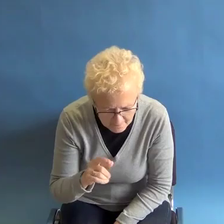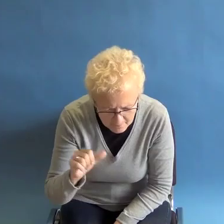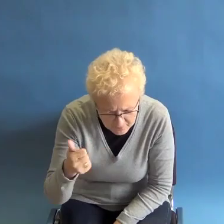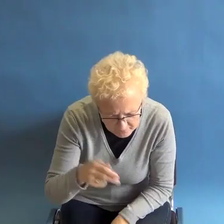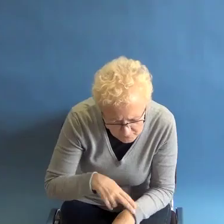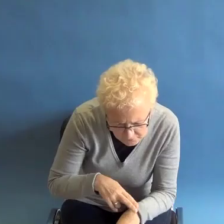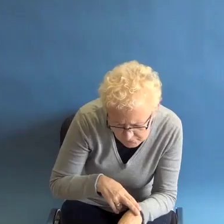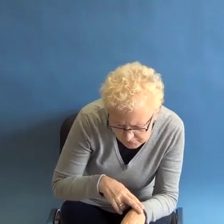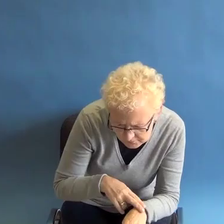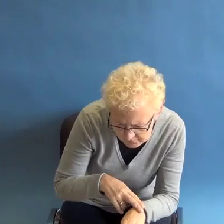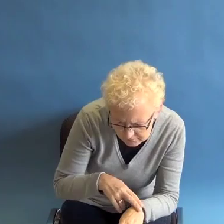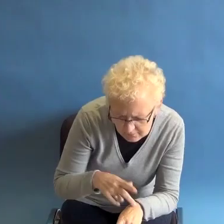Najpierw godzina...